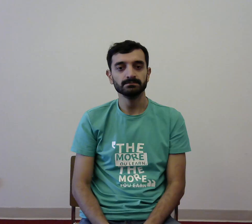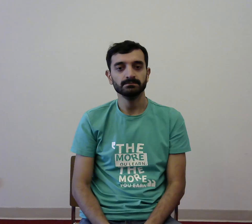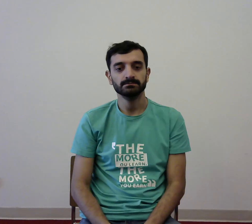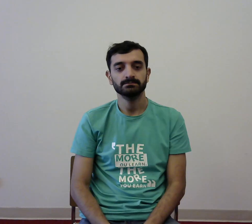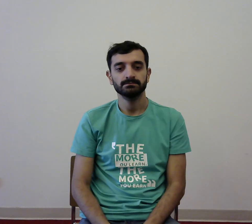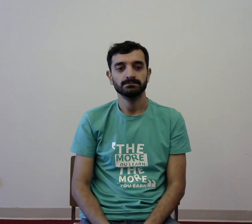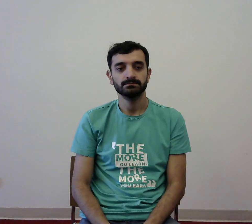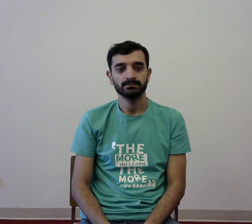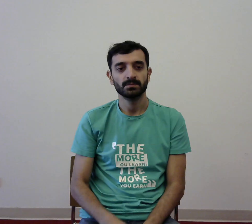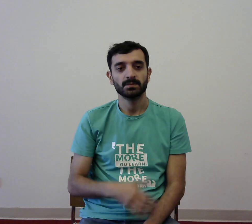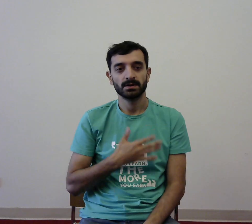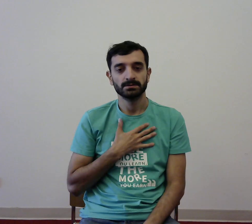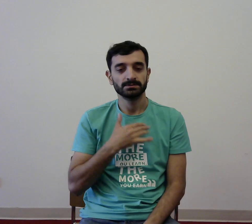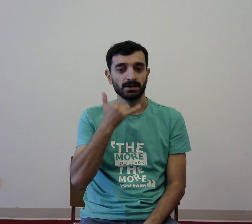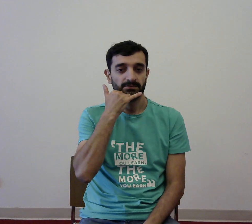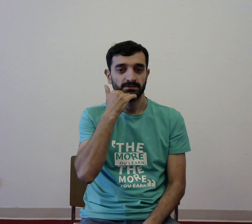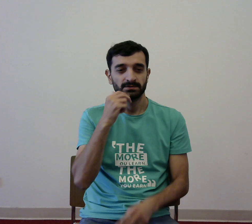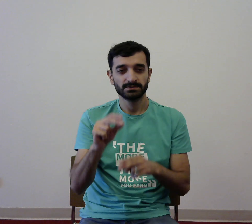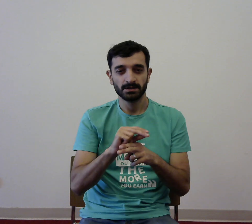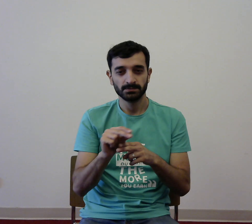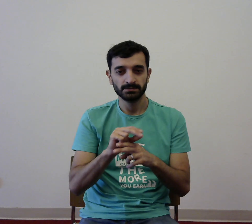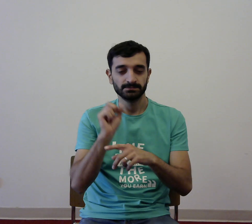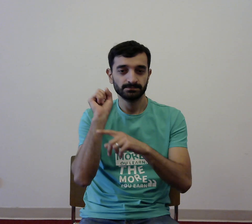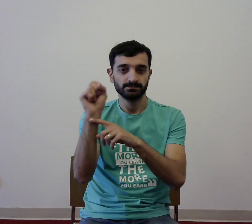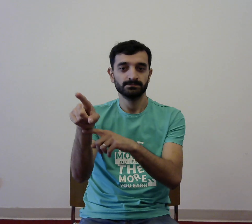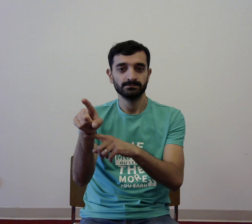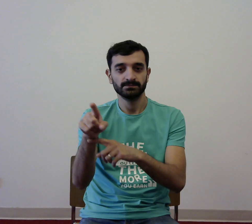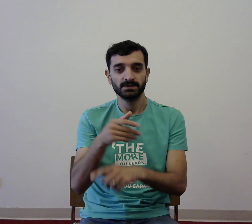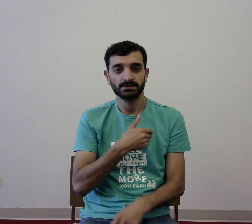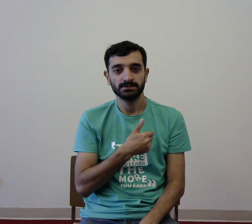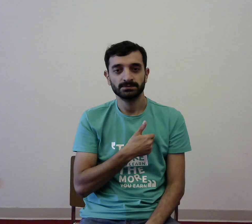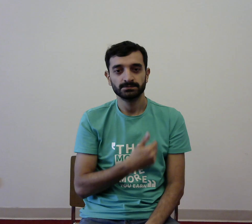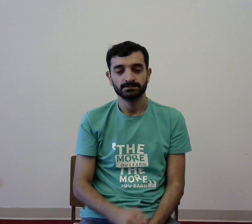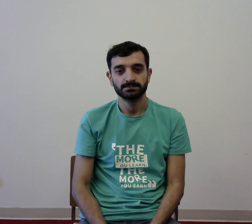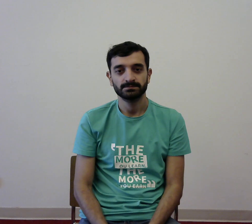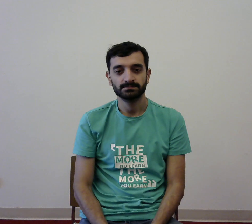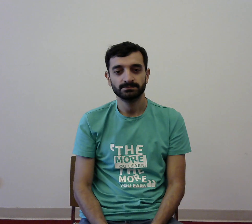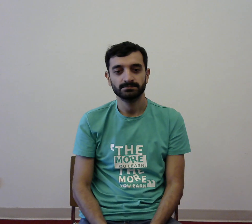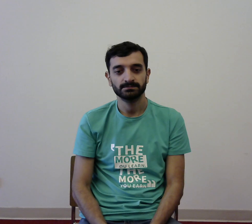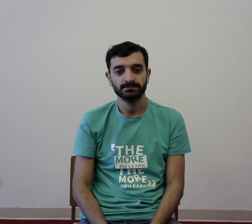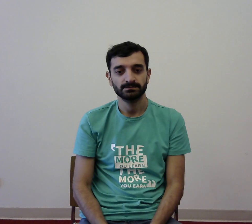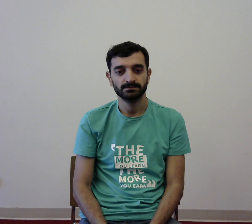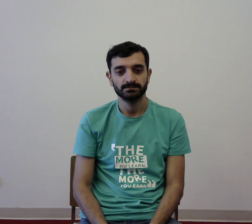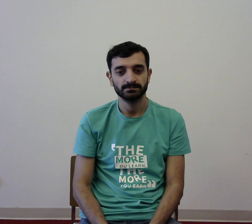Mən telefonu təmir etdirmək istəyirəm